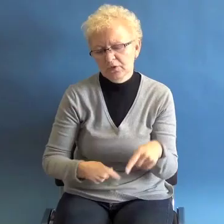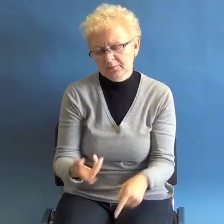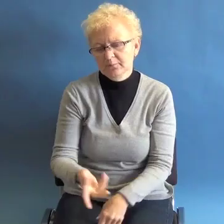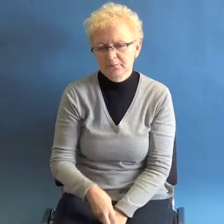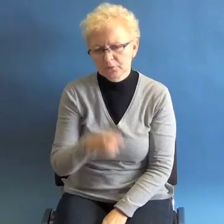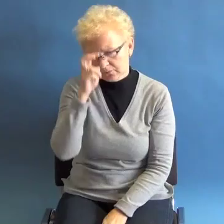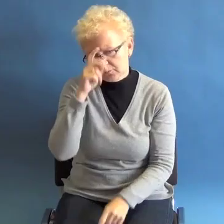Ten człowiek robi źle.